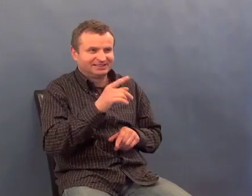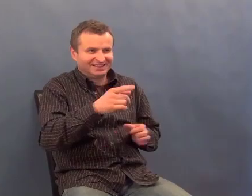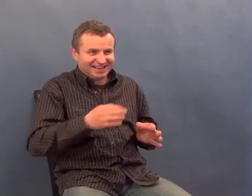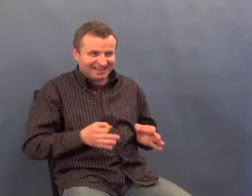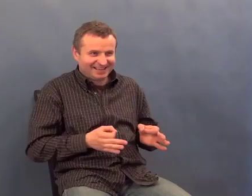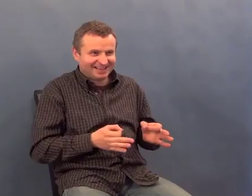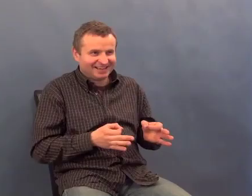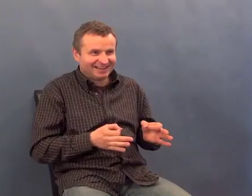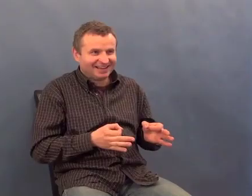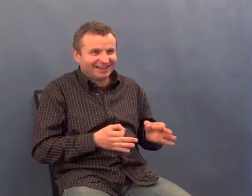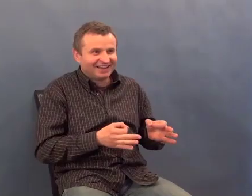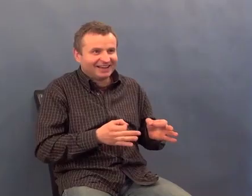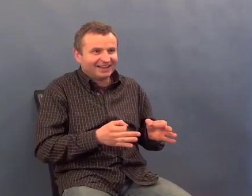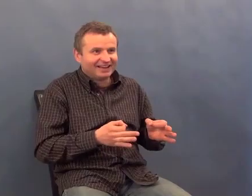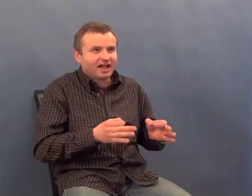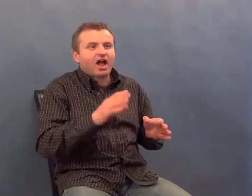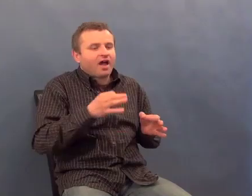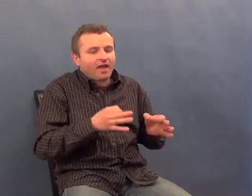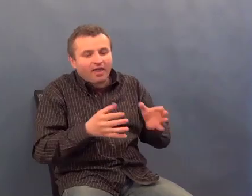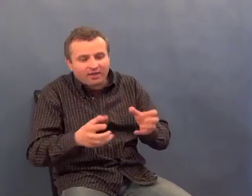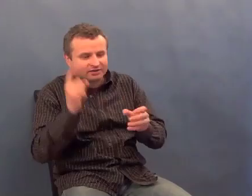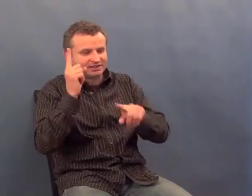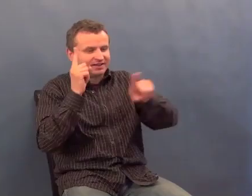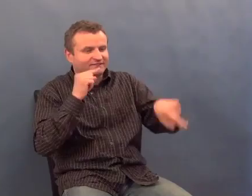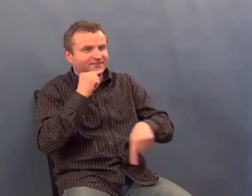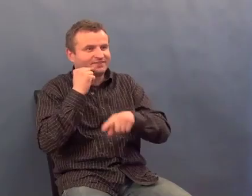Jest zakaz zatrzymania samochodu, bo jest czerwony okrągły znak.